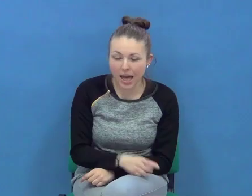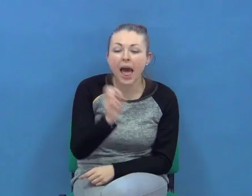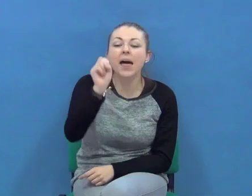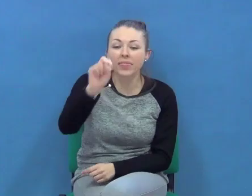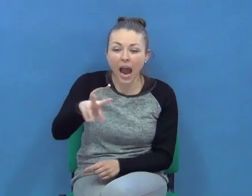Tak.